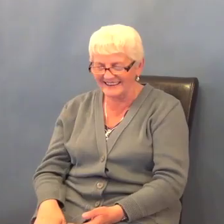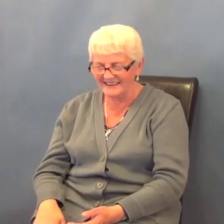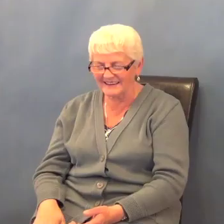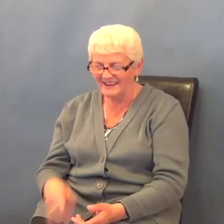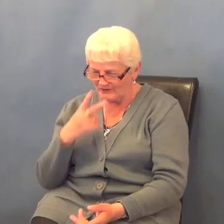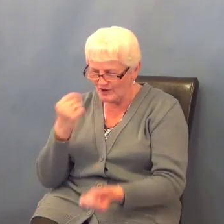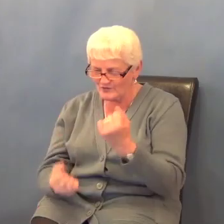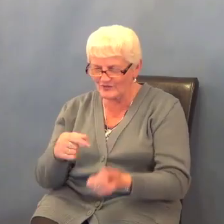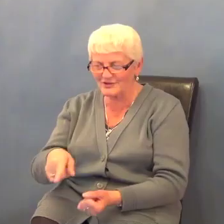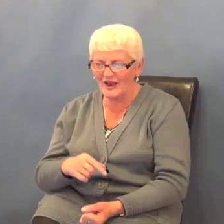Widzisz, to jest trudne.